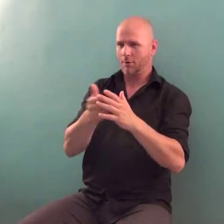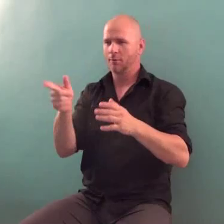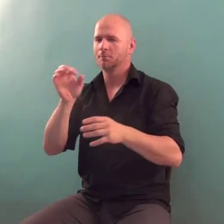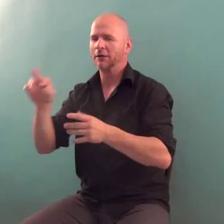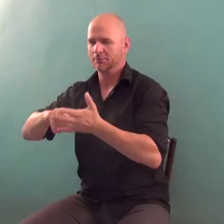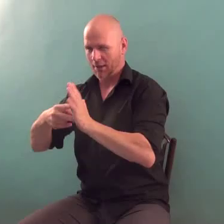To był jego specjalny plan.